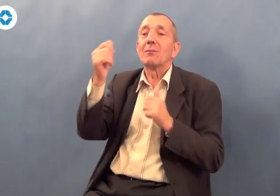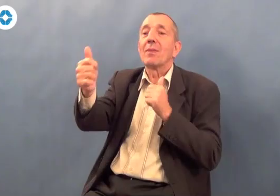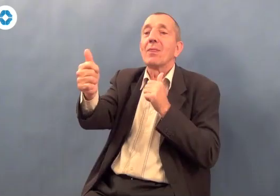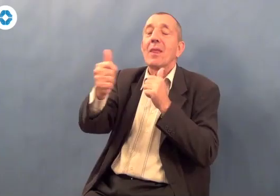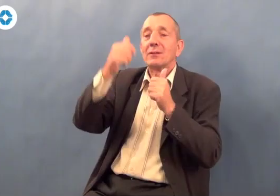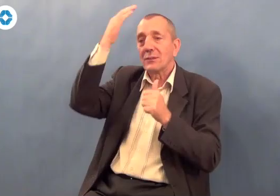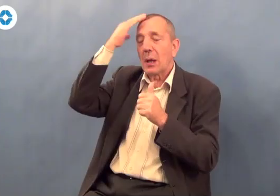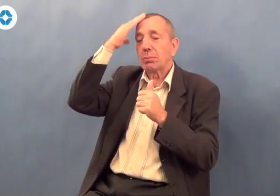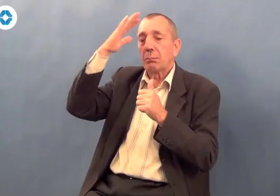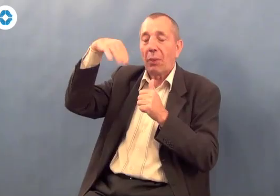Chłopcu czapka spadła z głowy.